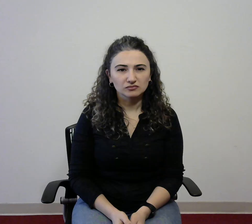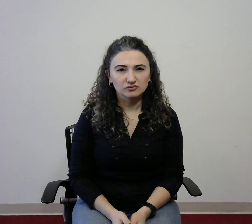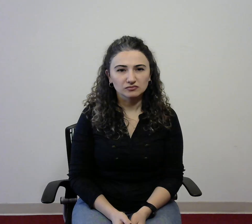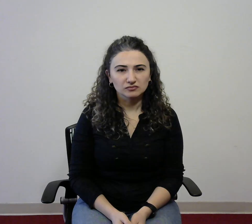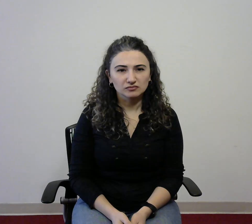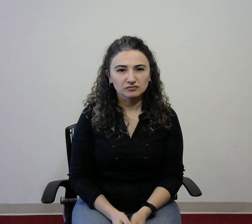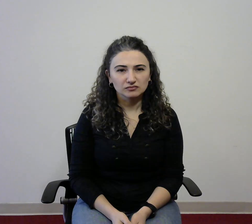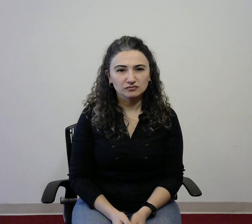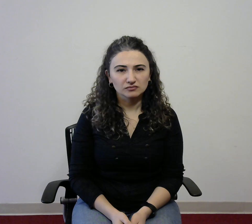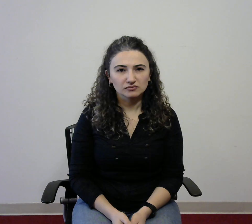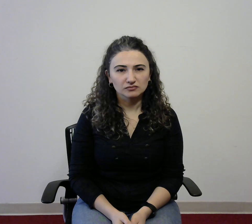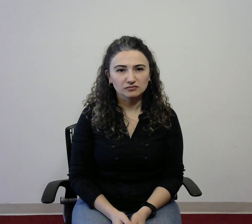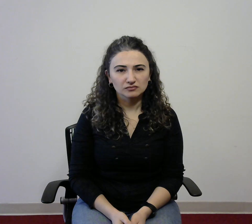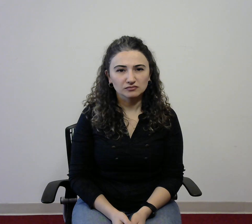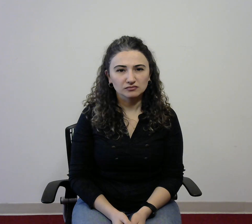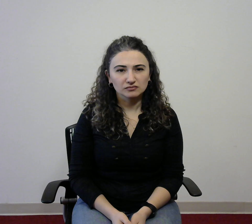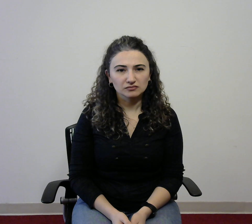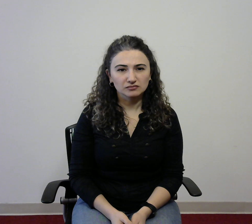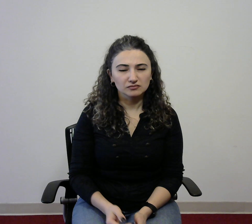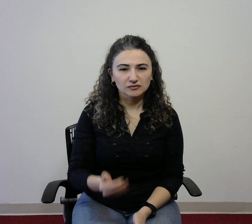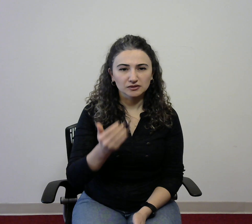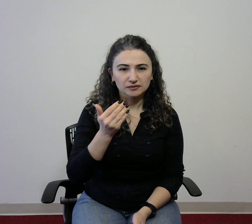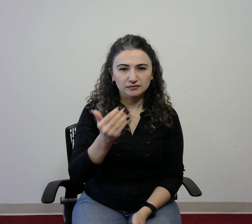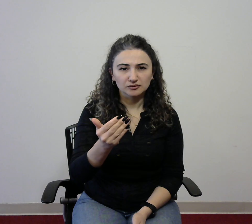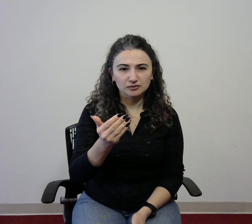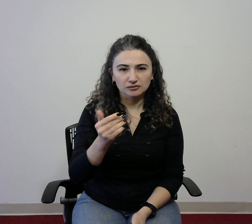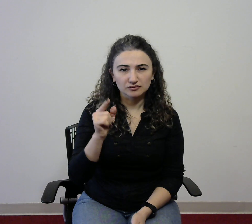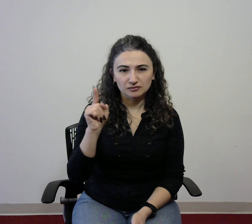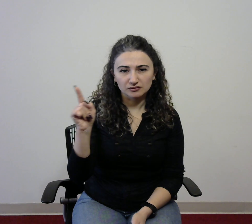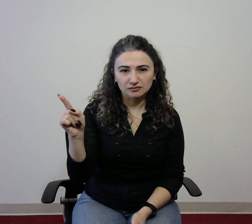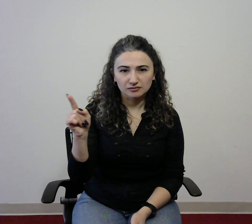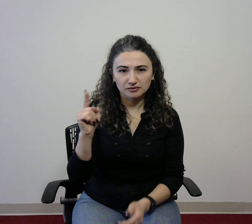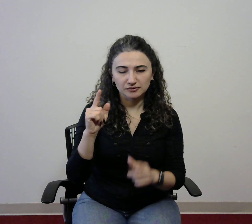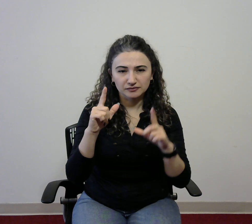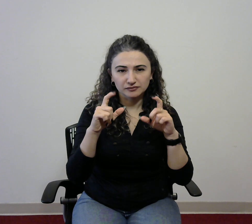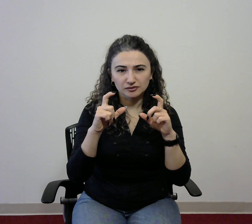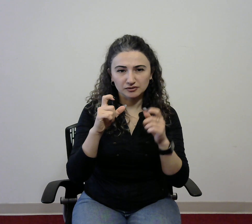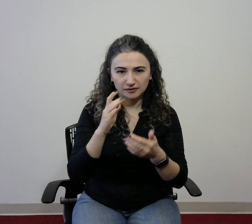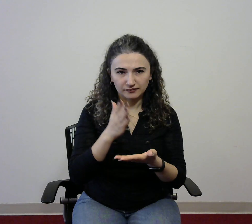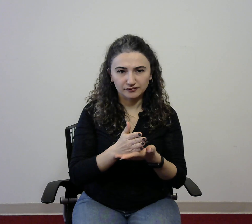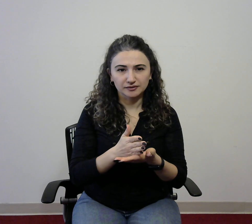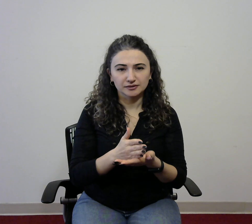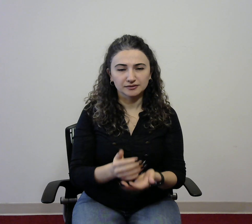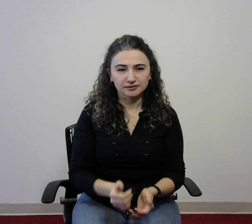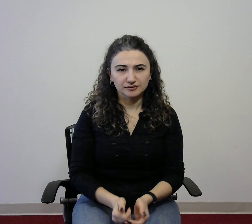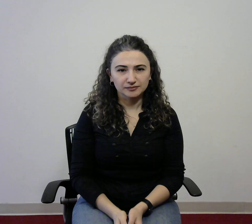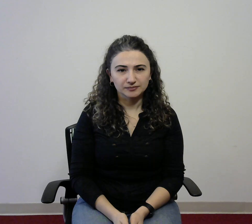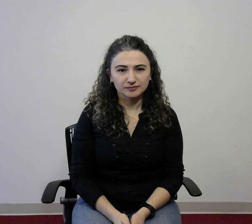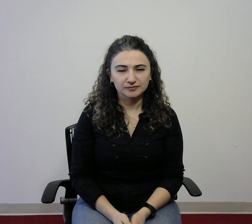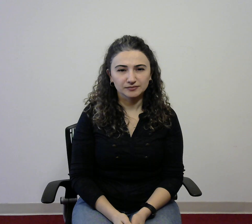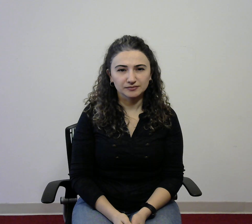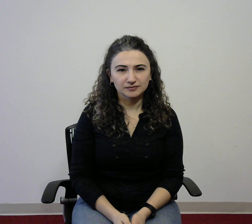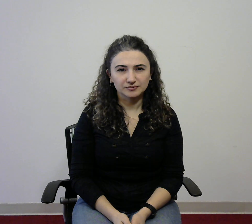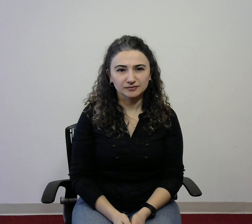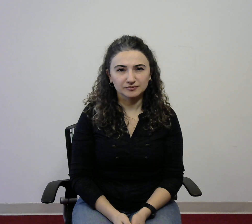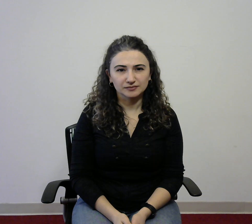Sizdə onun şəkli var?